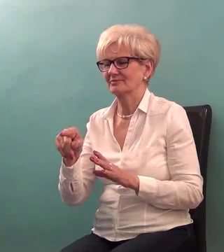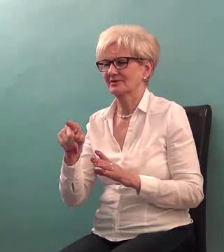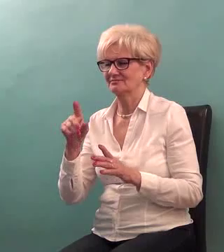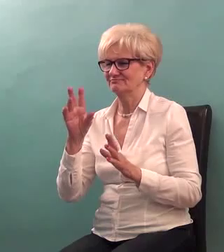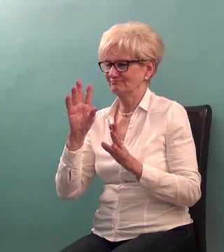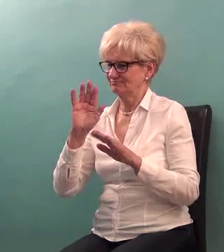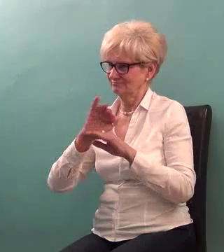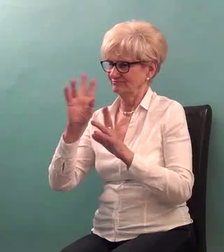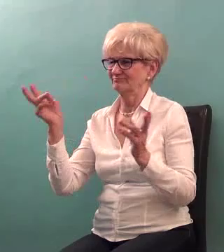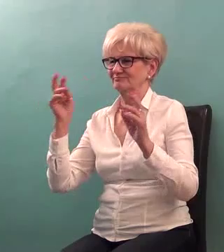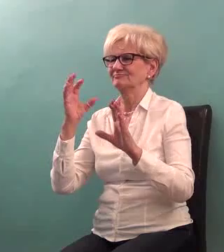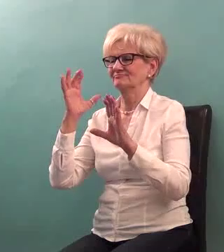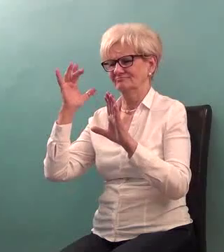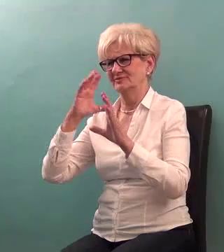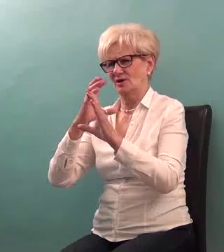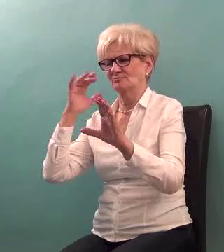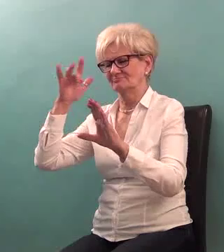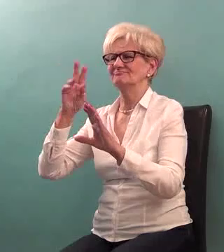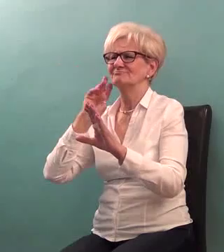W autobusie jadą wszyscy, głusi i słyszący.